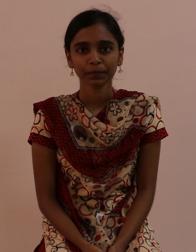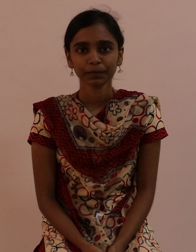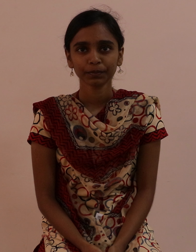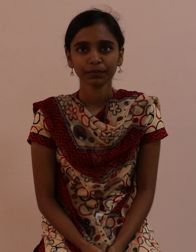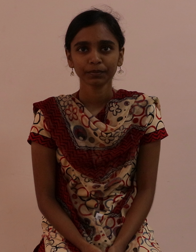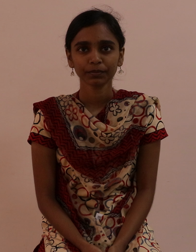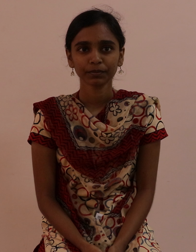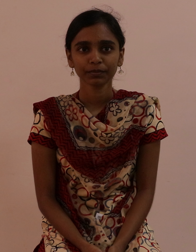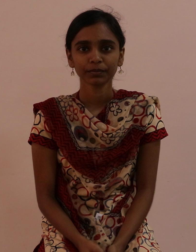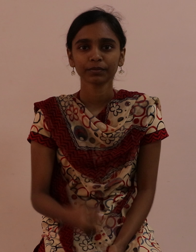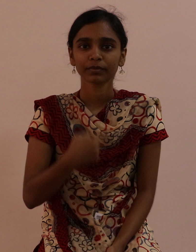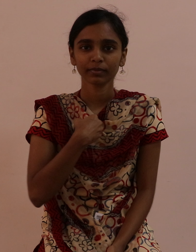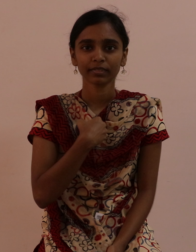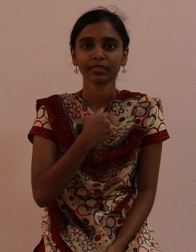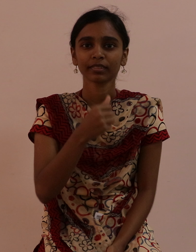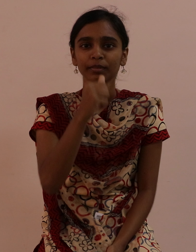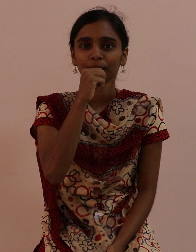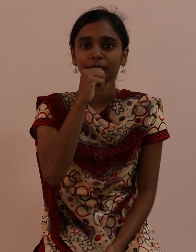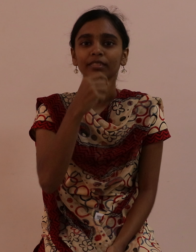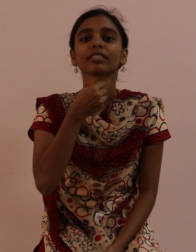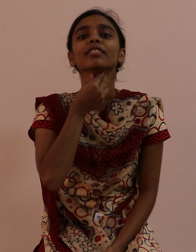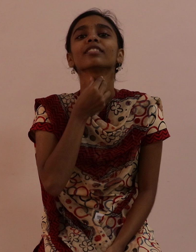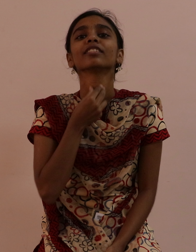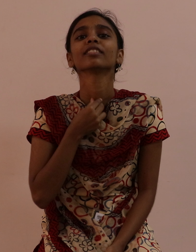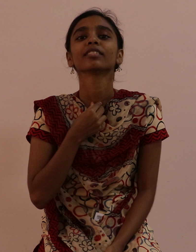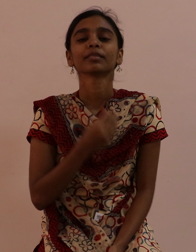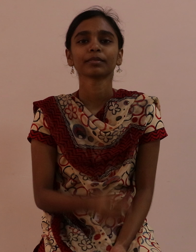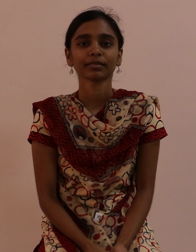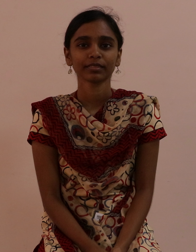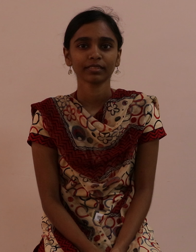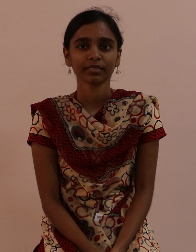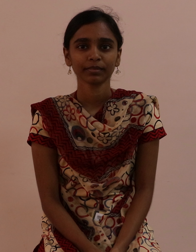i need water